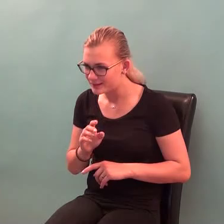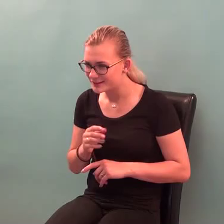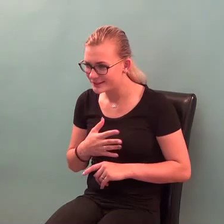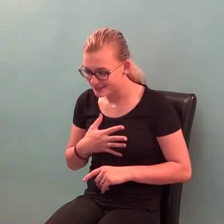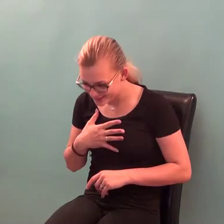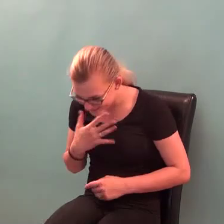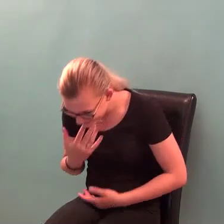Dziwne!